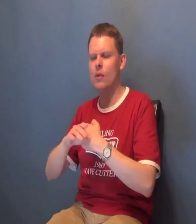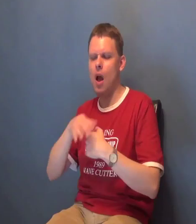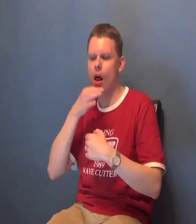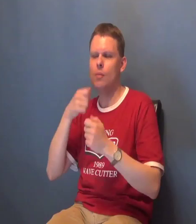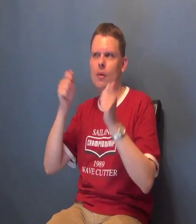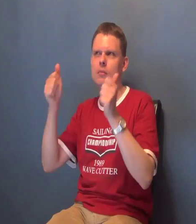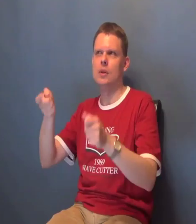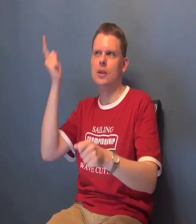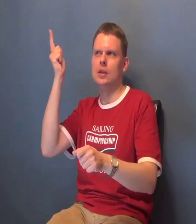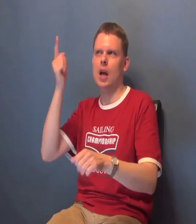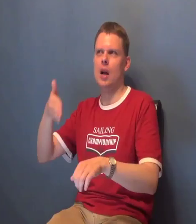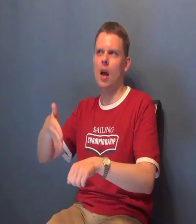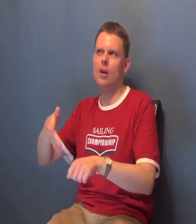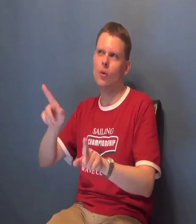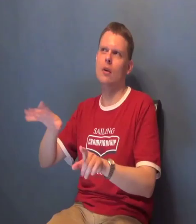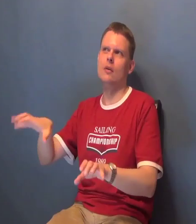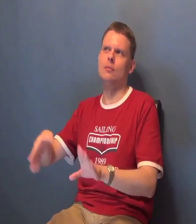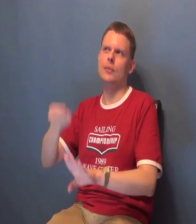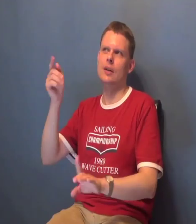Lepiej wywiesić znak zakazu piłowania i kradzieży.